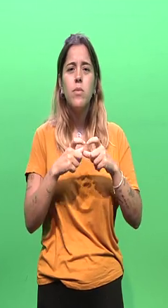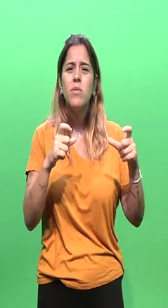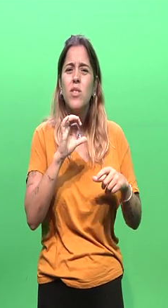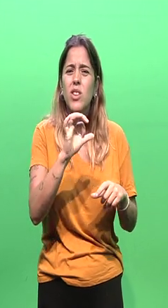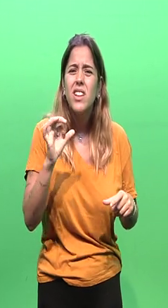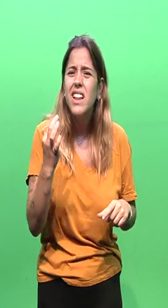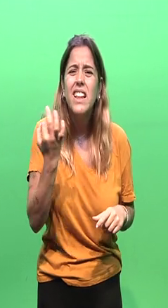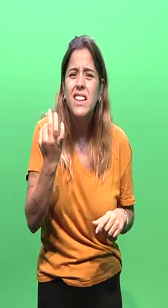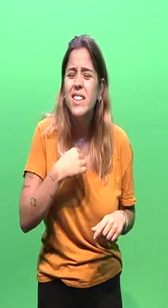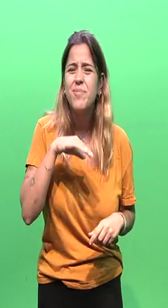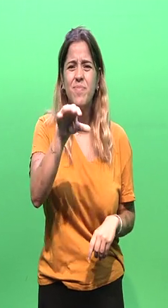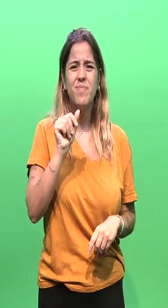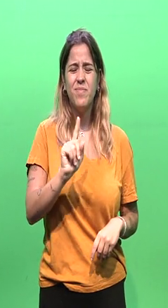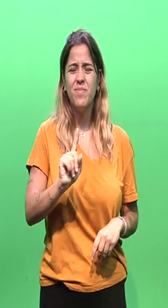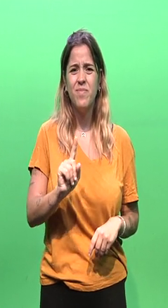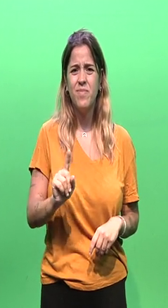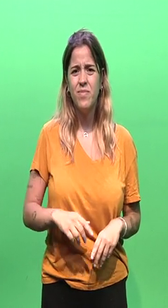Què és la targeta sanitària? No t'entenc.